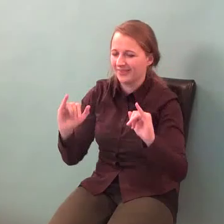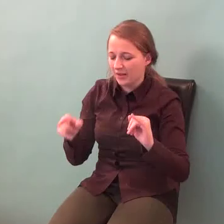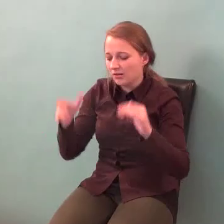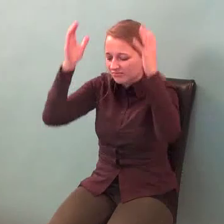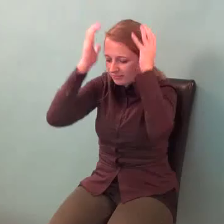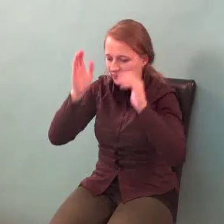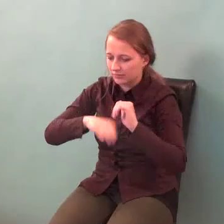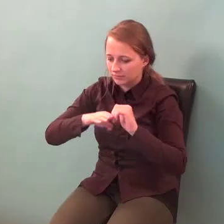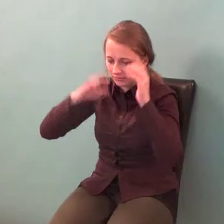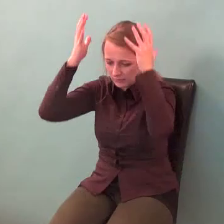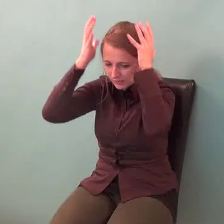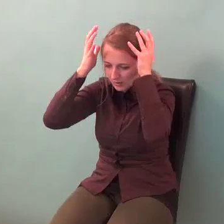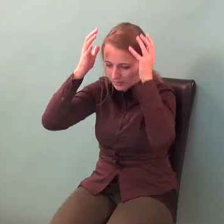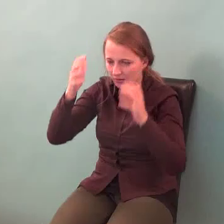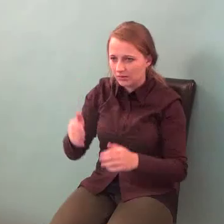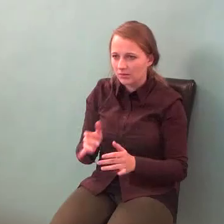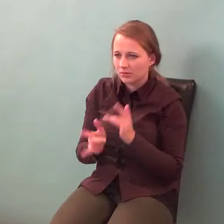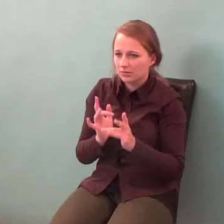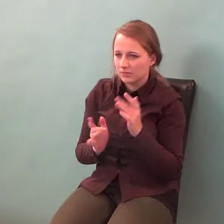Ten kask jest zwykły, na rower.